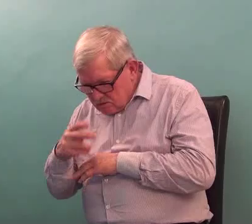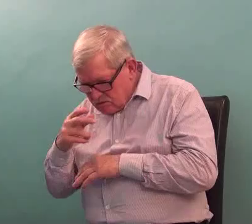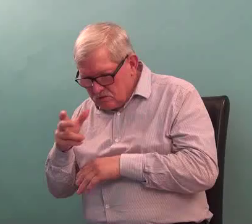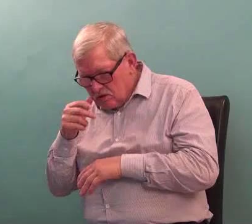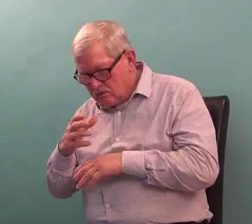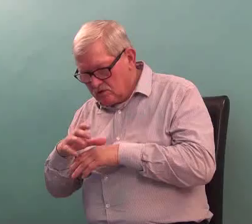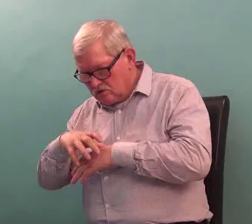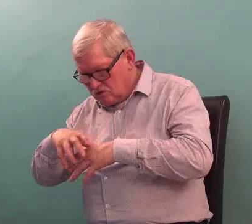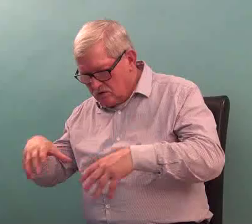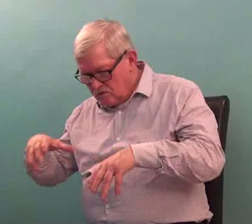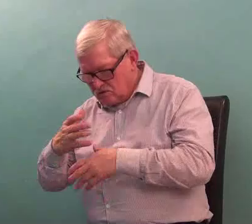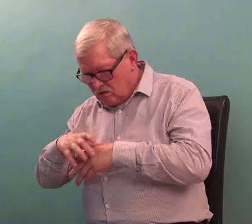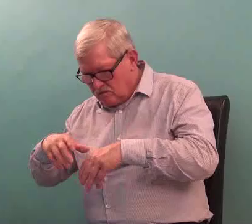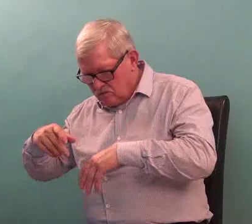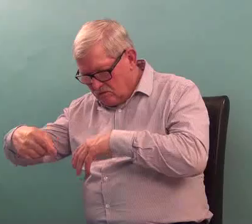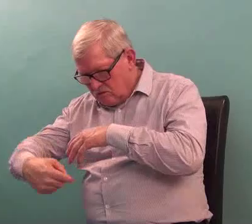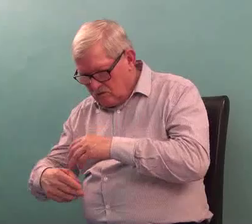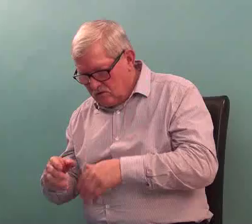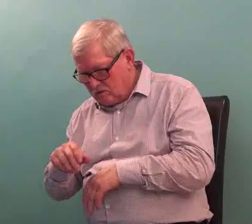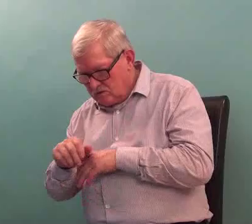Za leżącym pniem drzewa jest żaba.